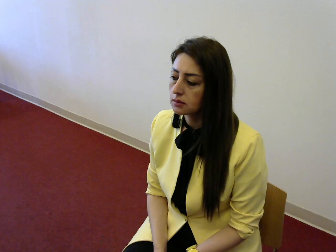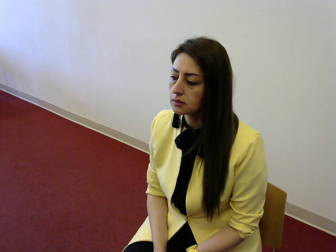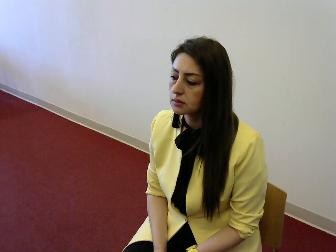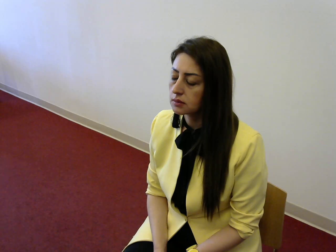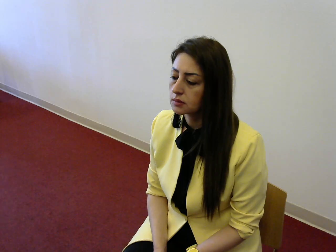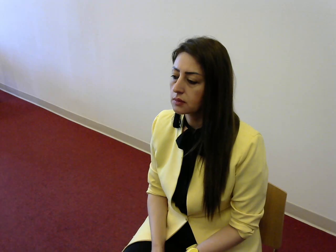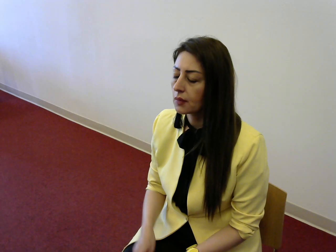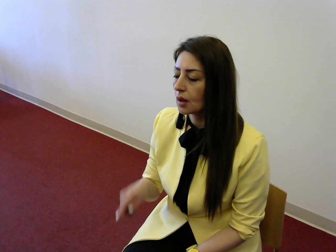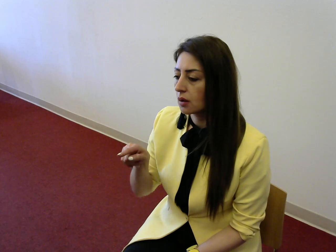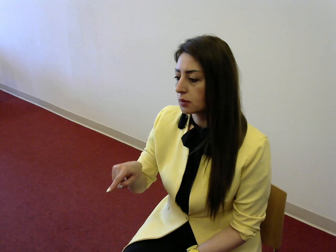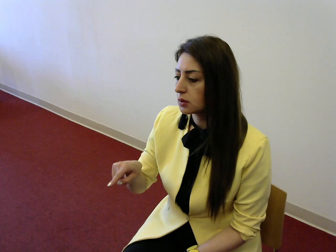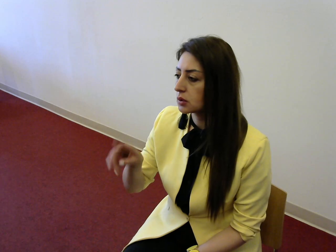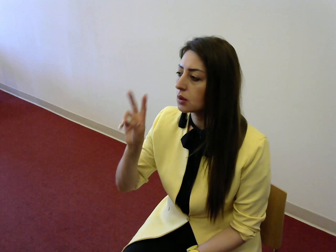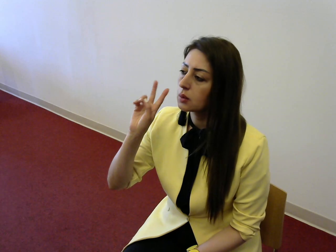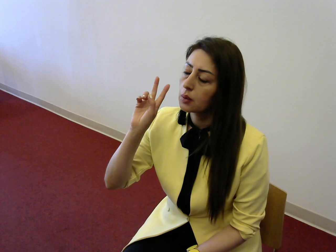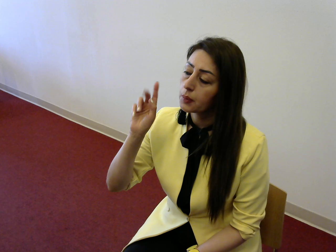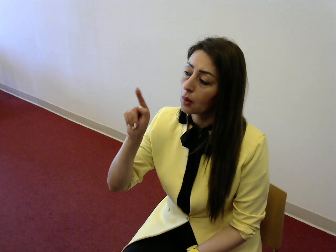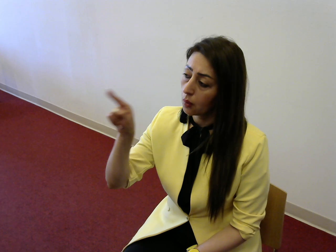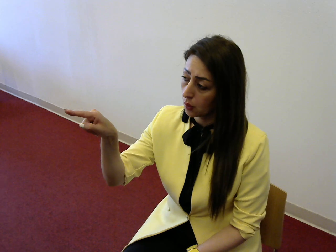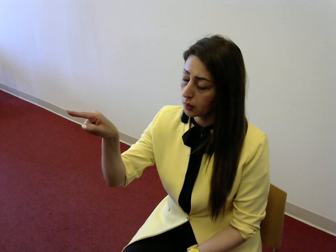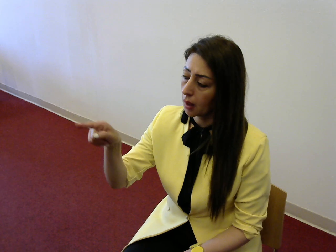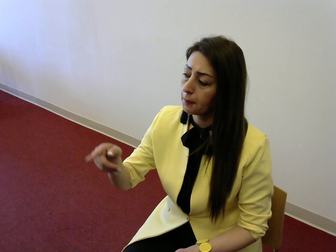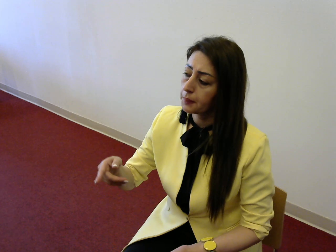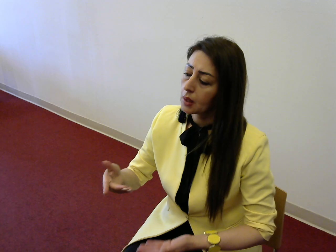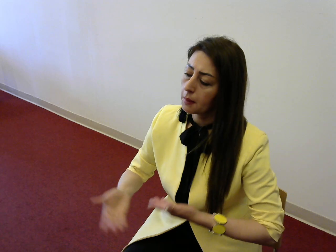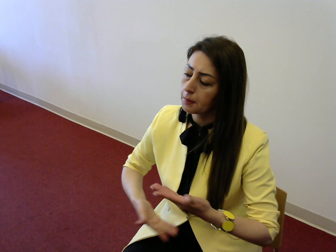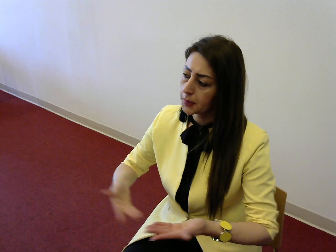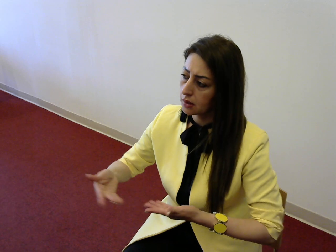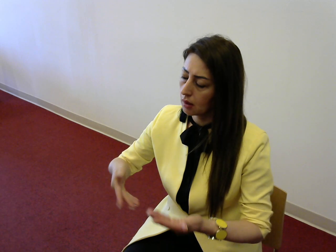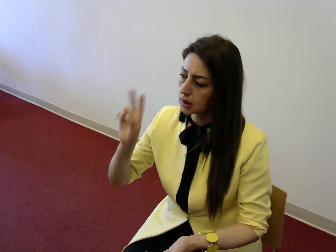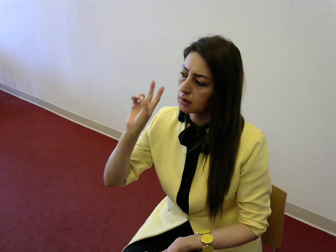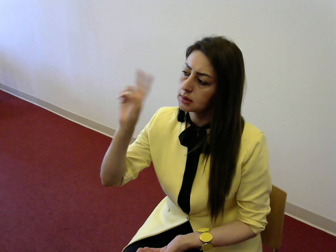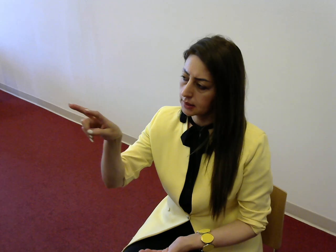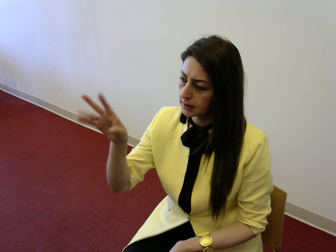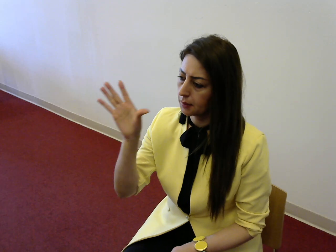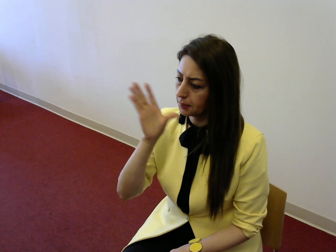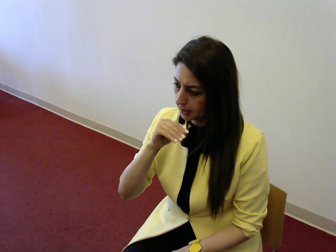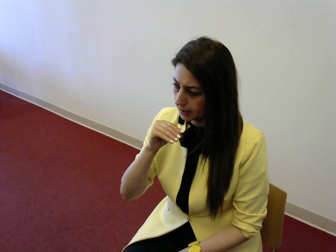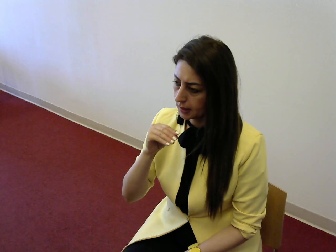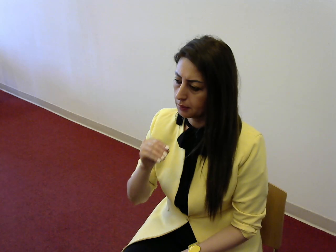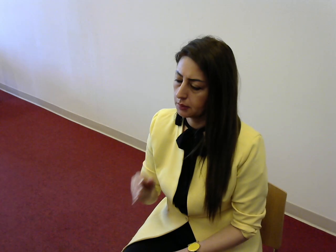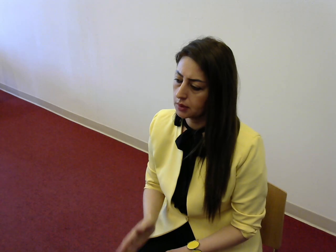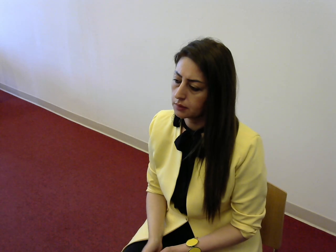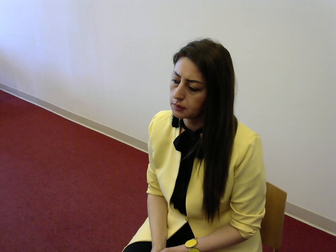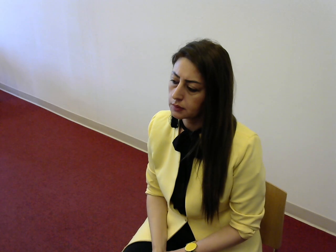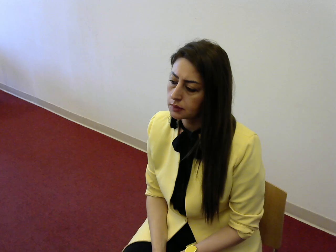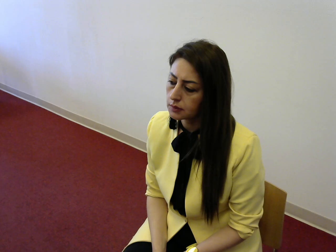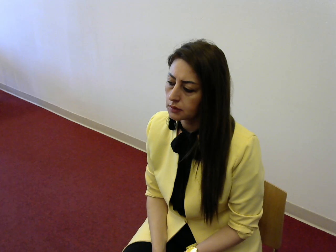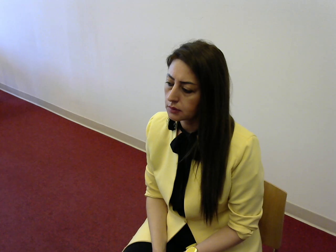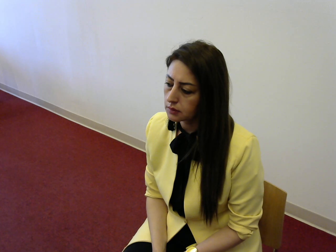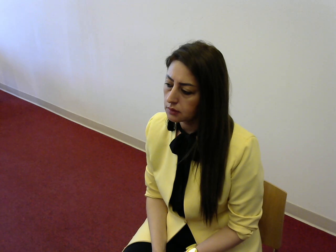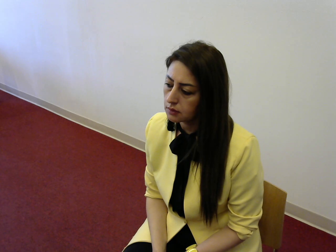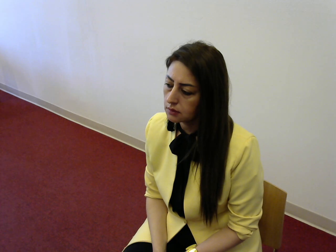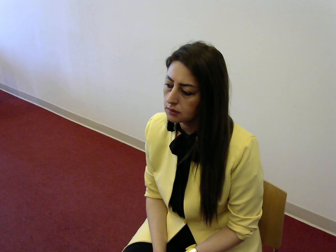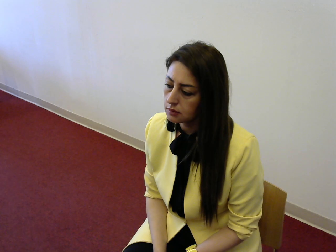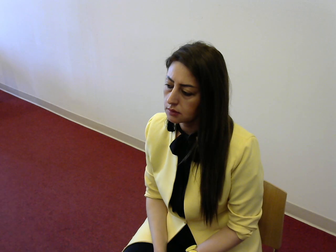Burdan ora piyada gedə bilərəmmi?